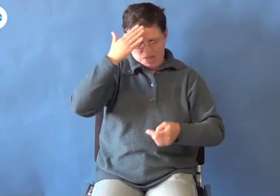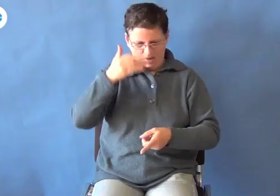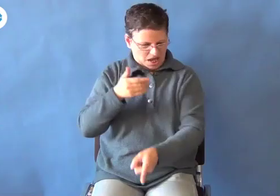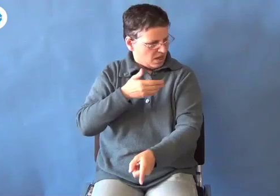To wiem.